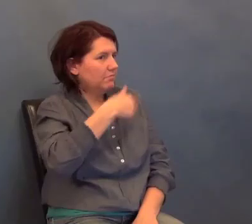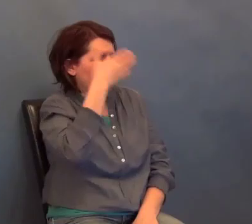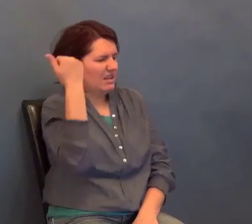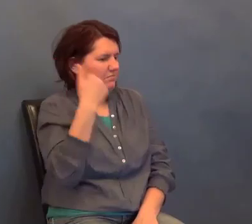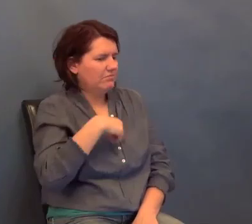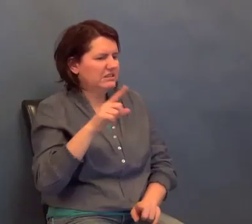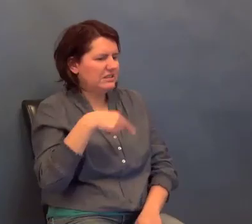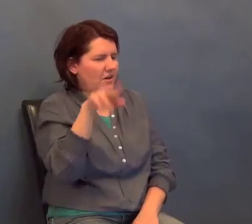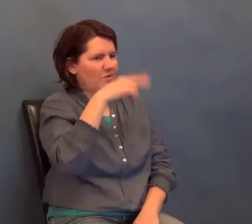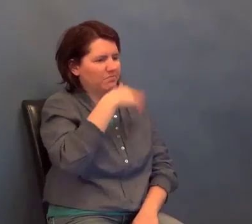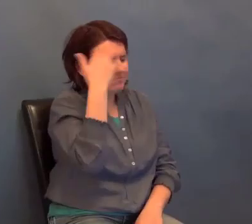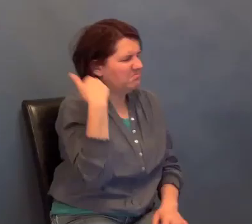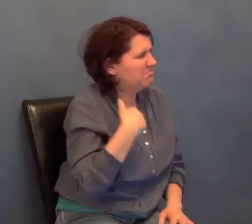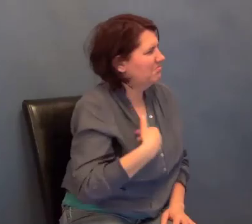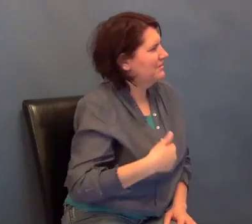Nie wiem, co to za okrągły znak. Nie wiem.